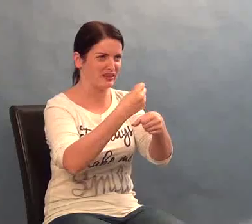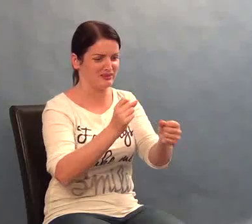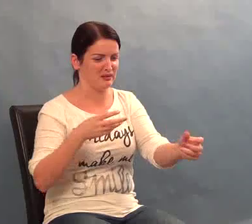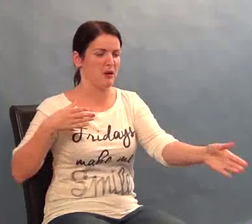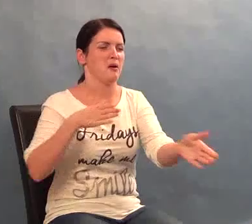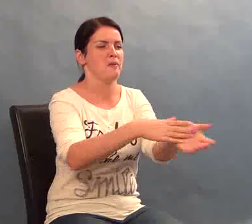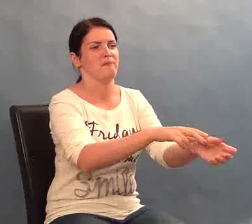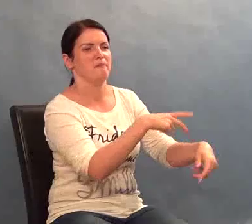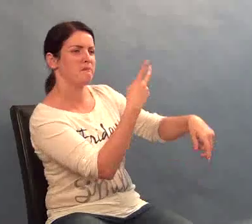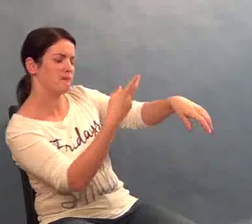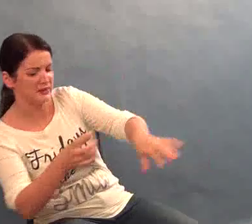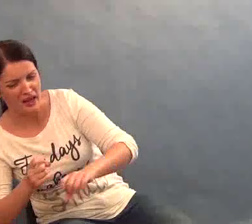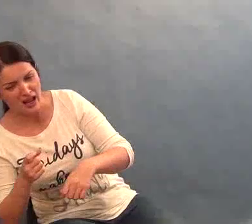Uderza w kamień i przewraca się.